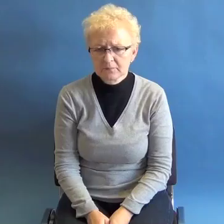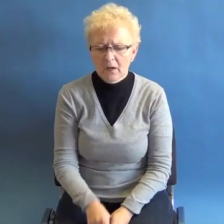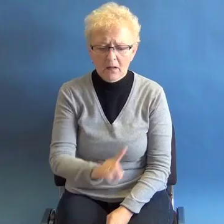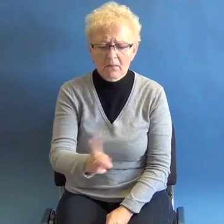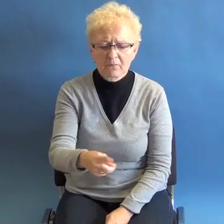Jest zakaz.